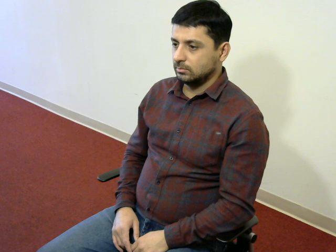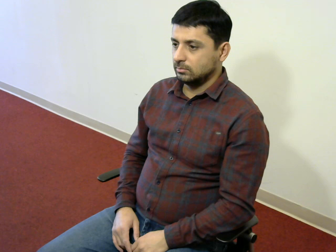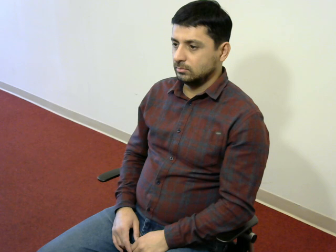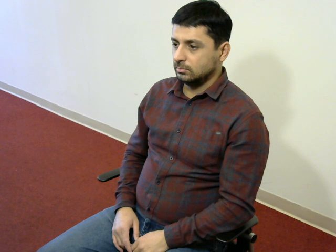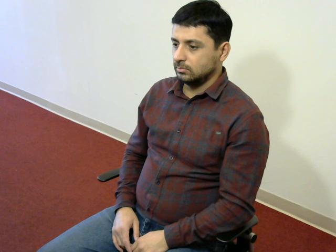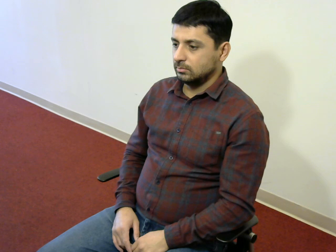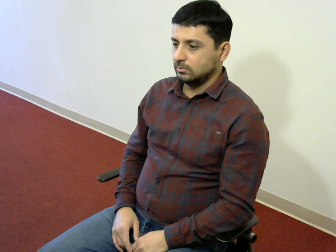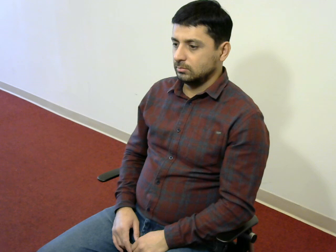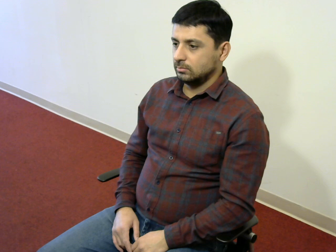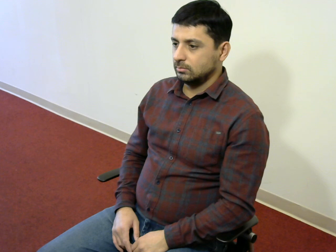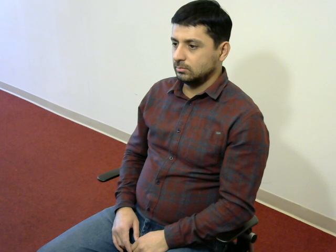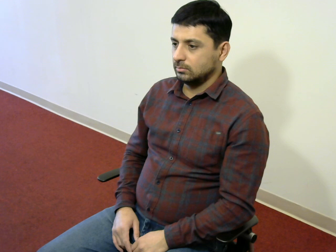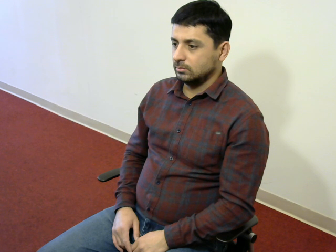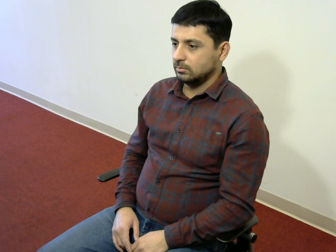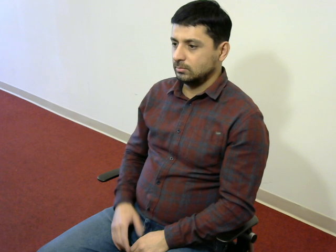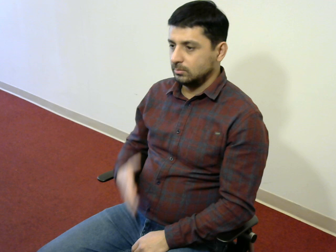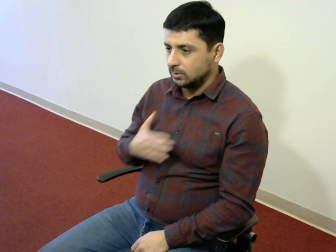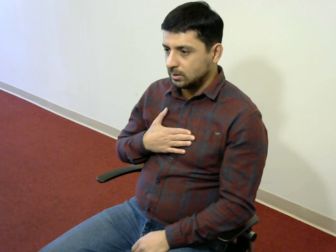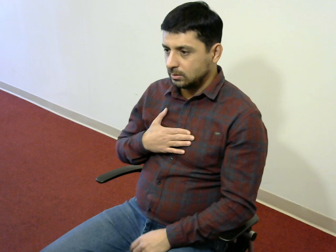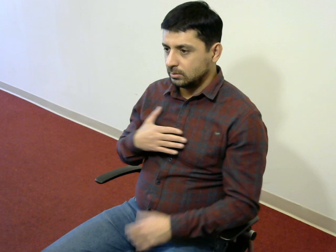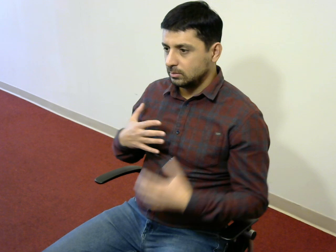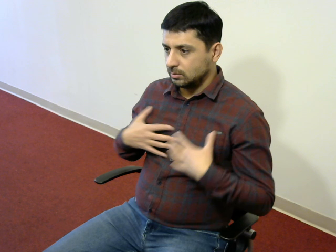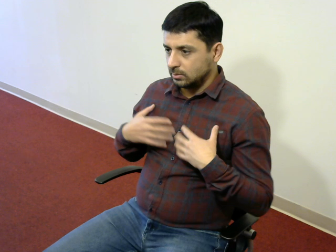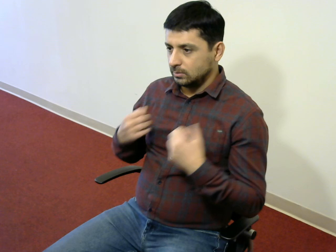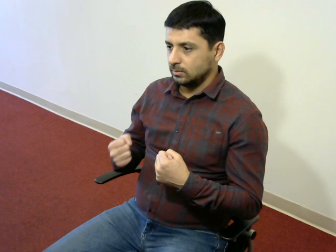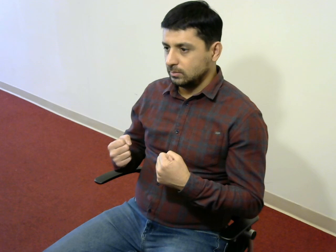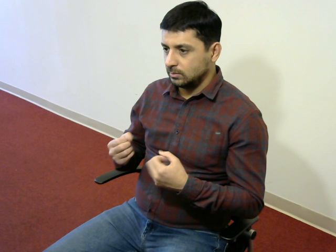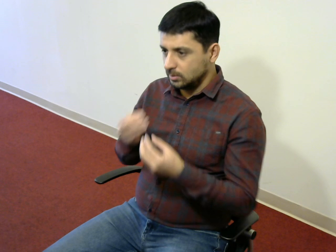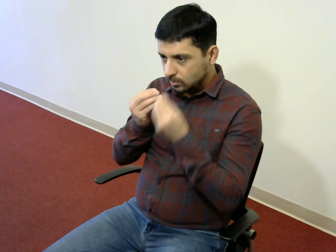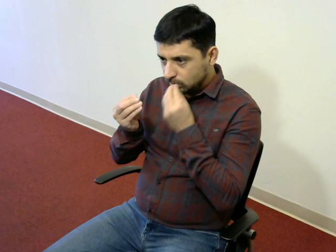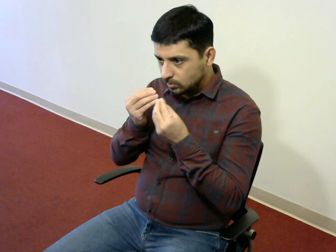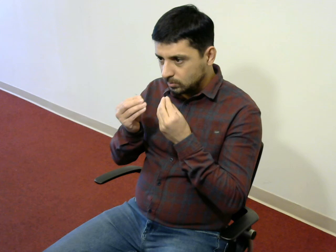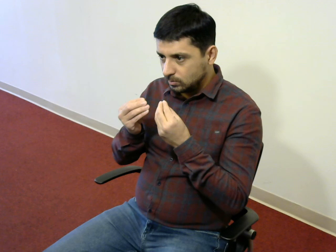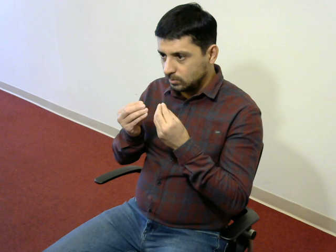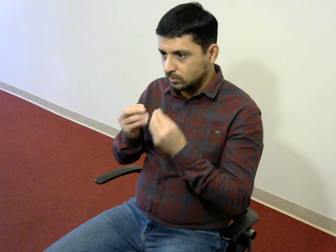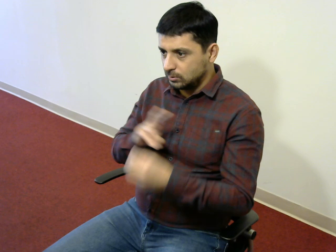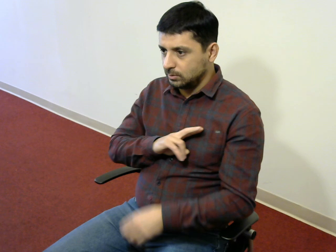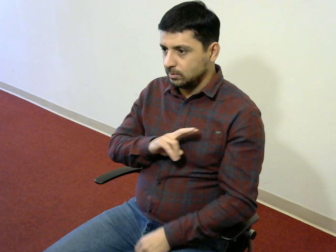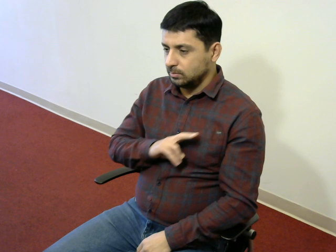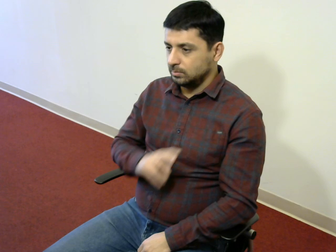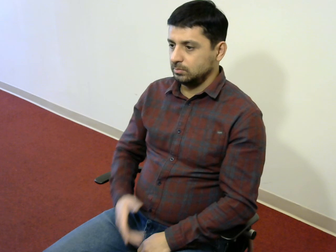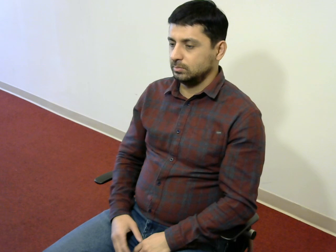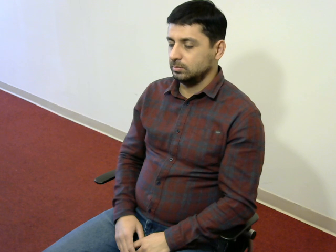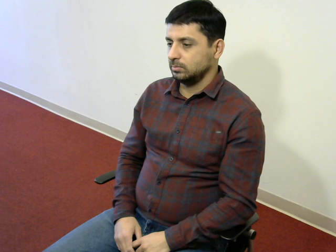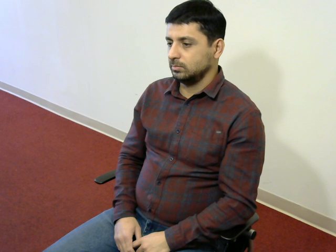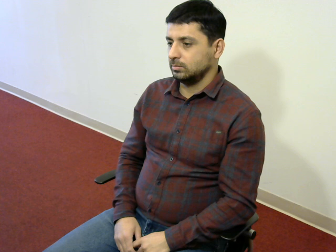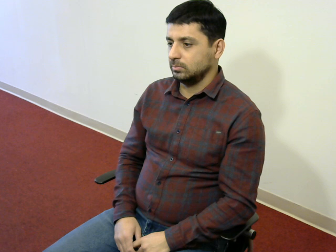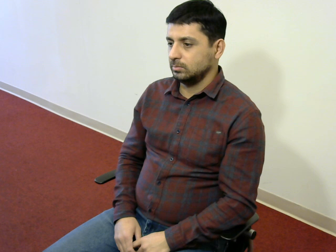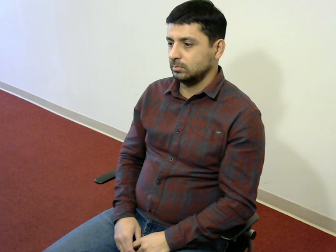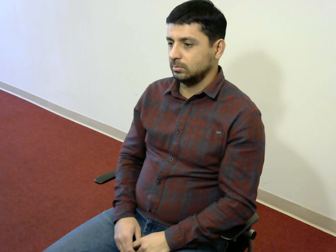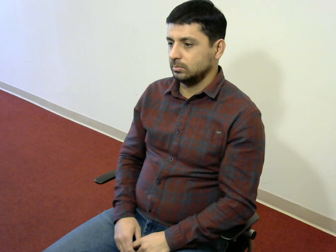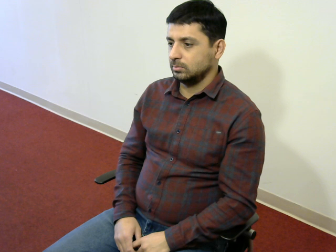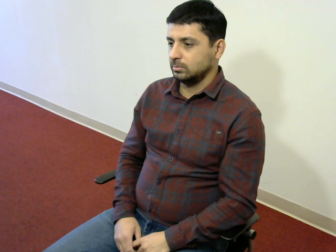Mən sağlam qidalanmağı sevirəm